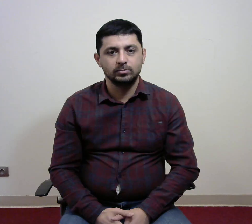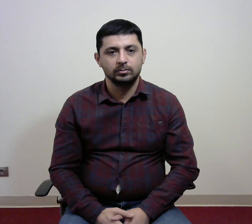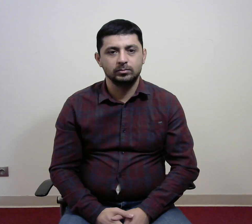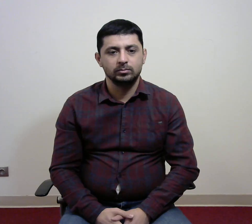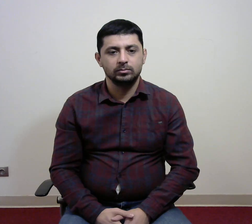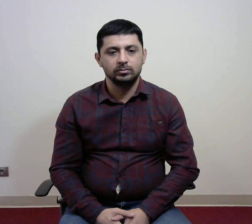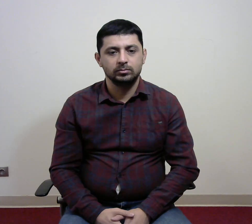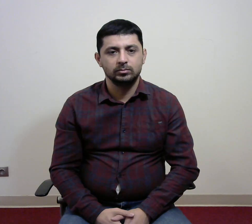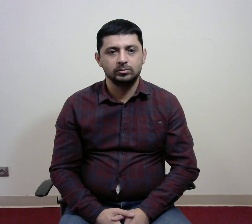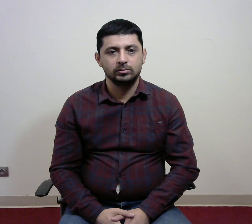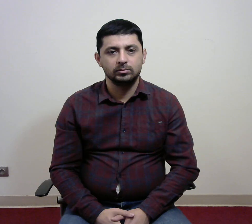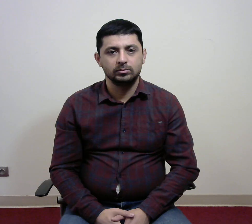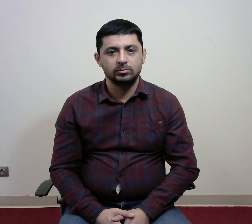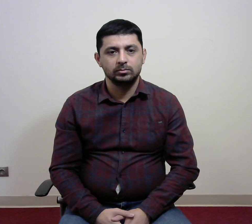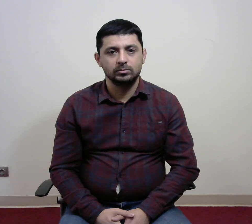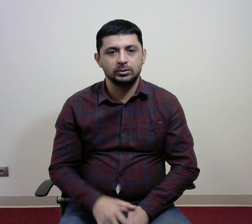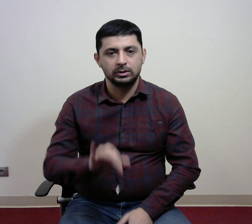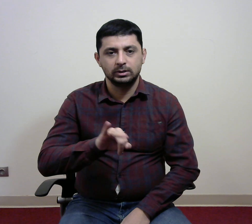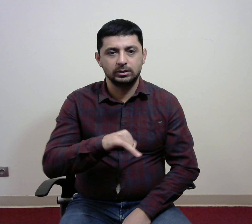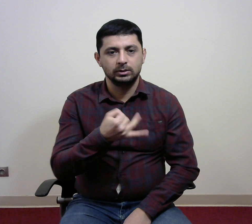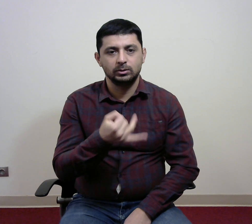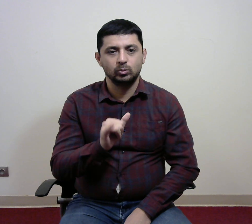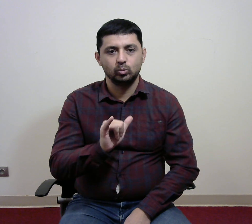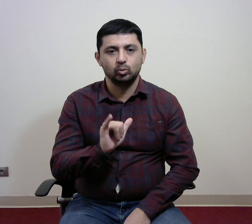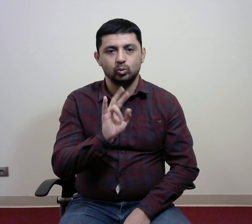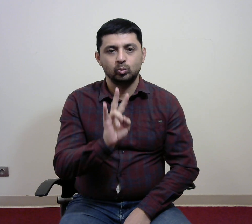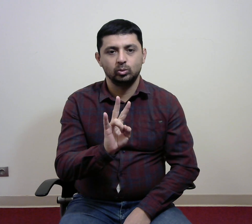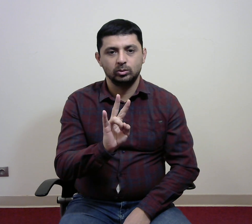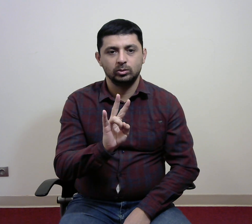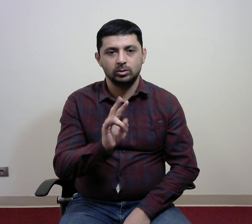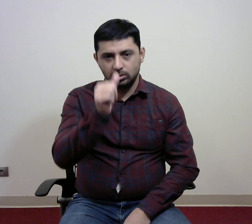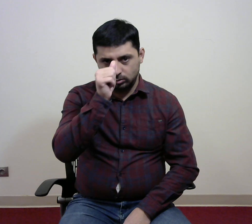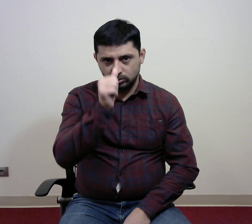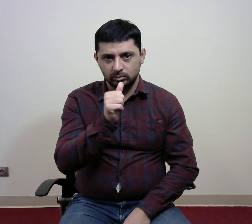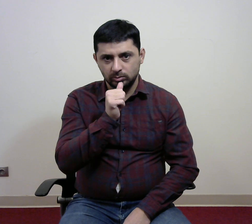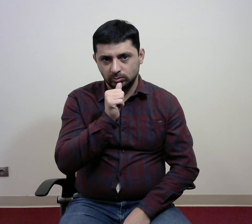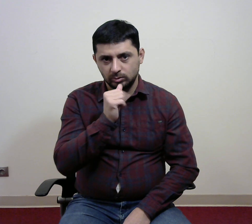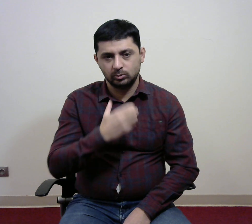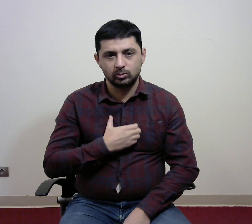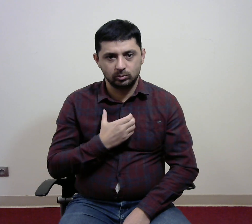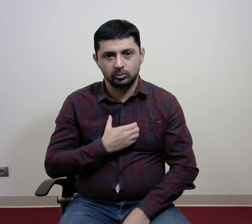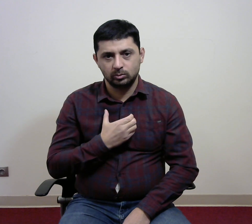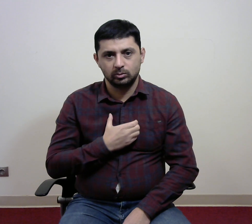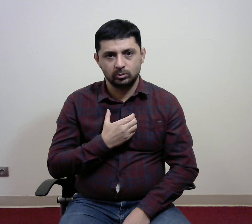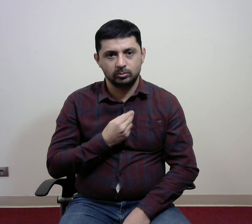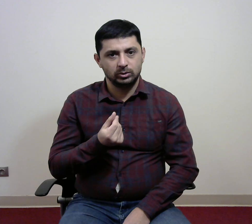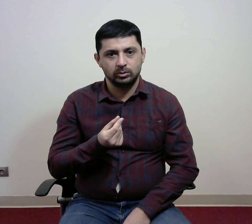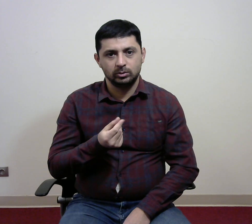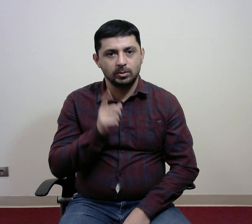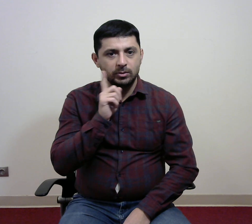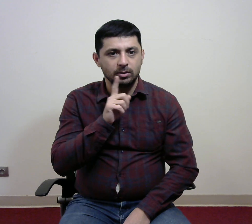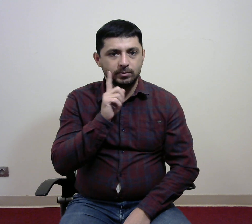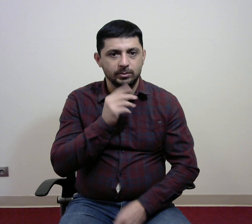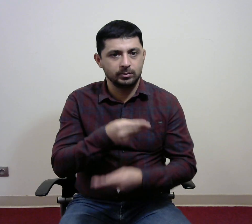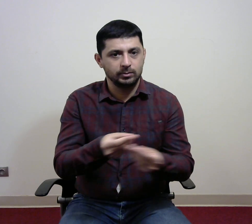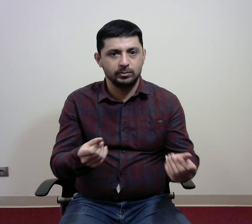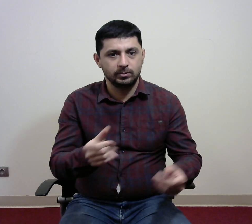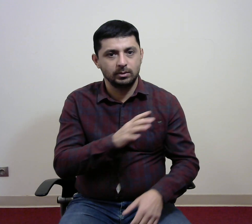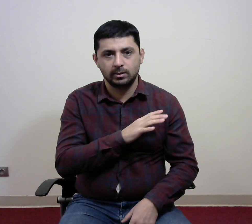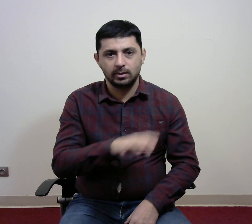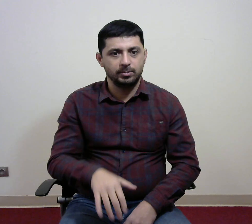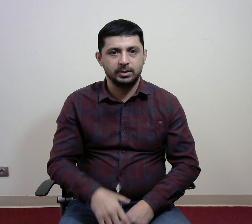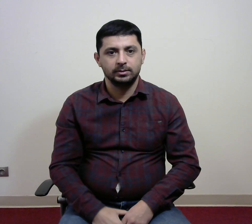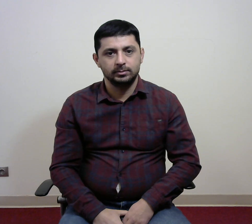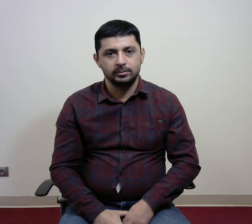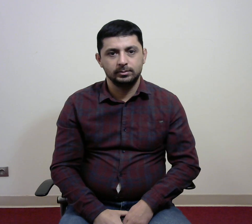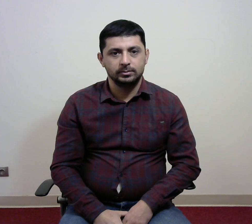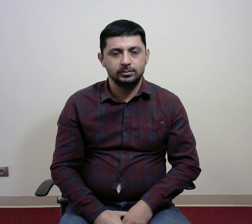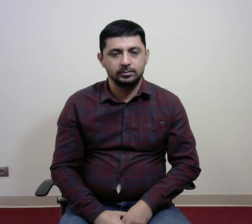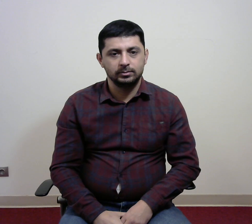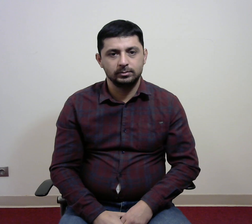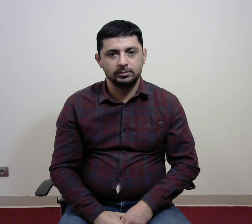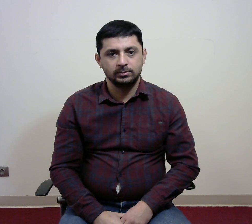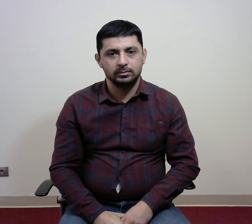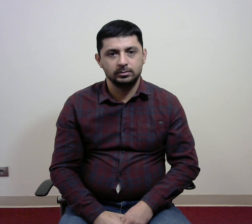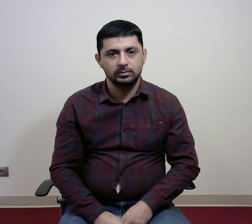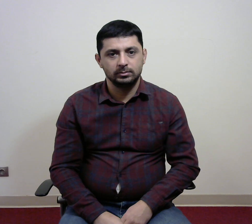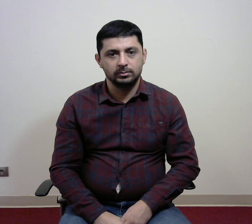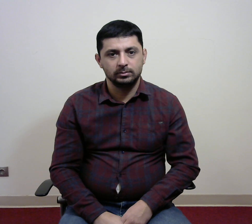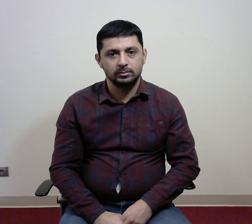İyun ayının sosial müavinətləri hələ ki, ödənilməyib